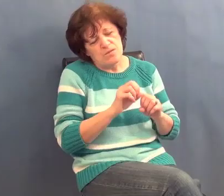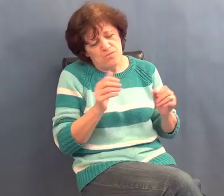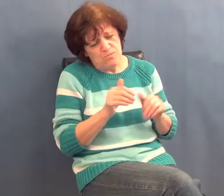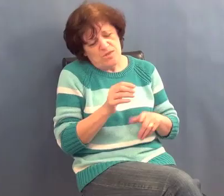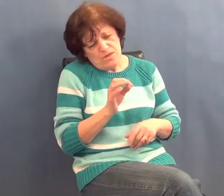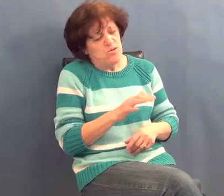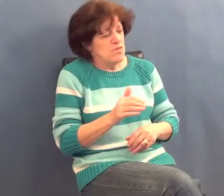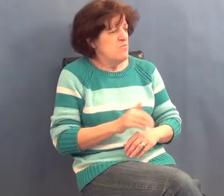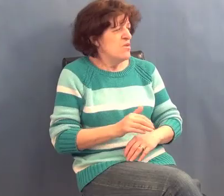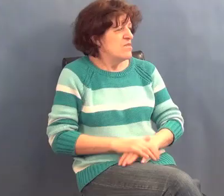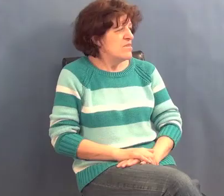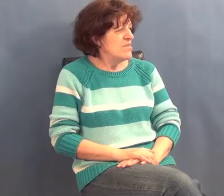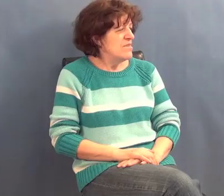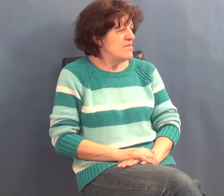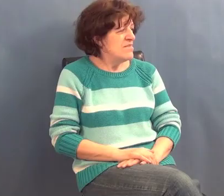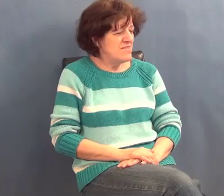Może jest czegoś takiego.